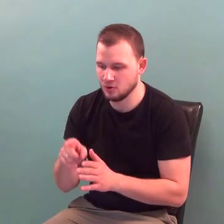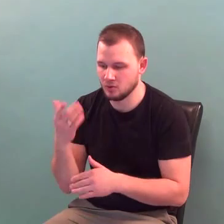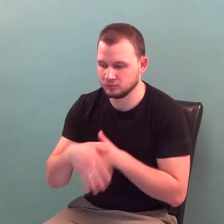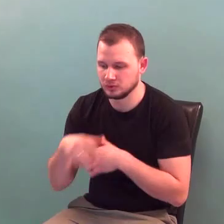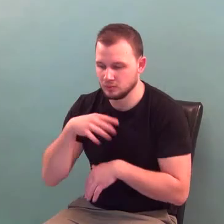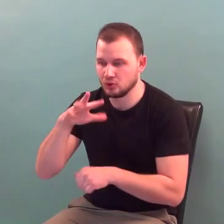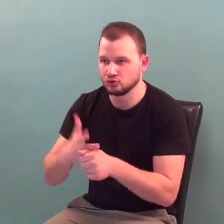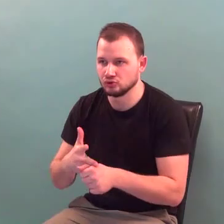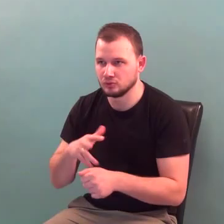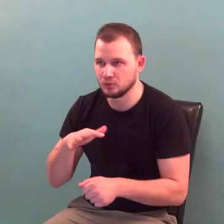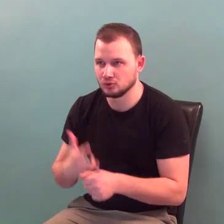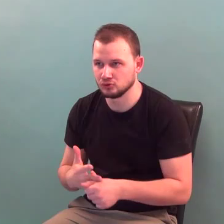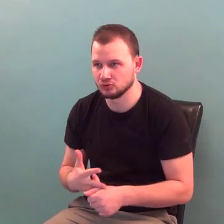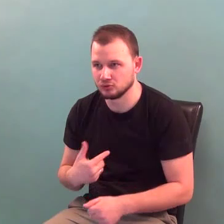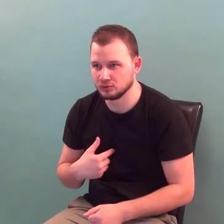Kończę o piątej trzydzieści.